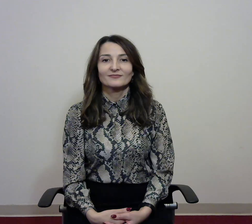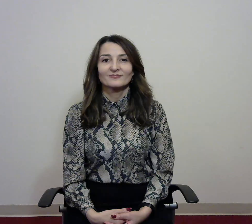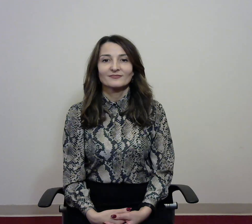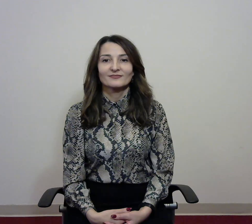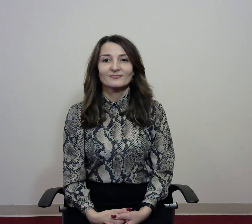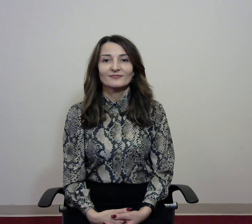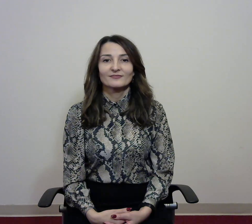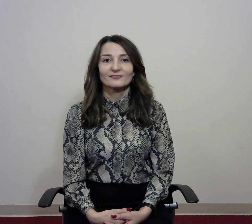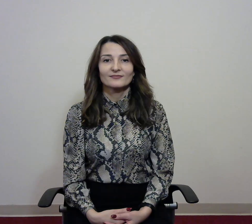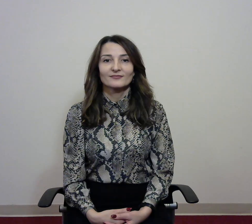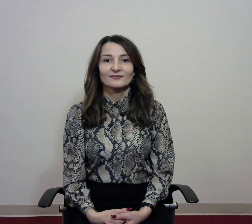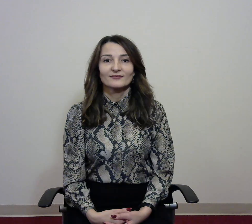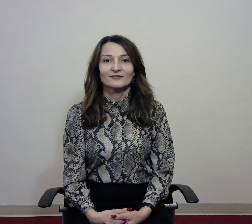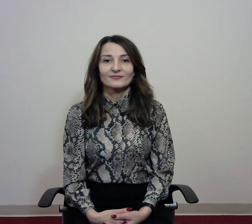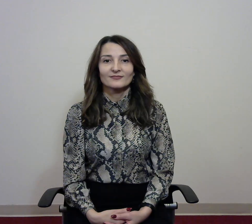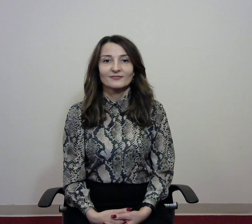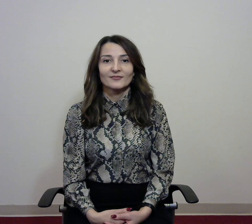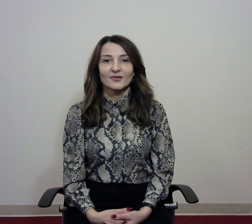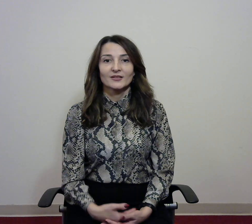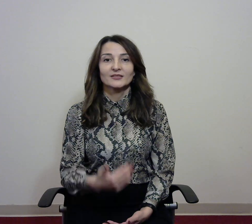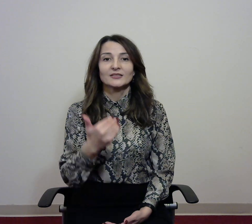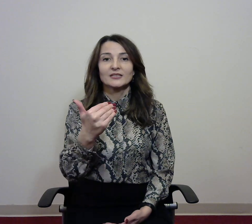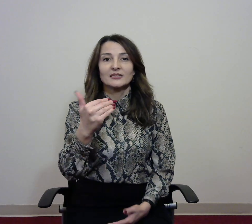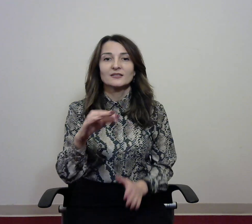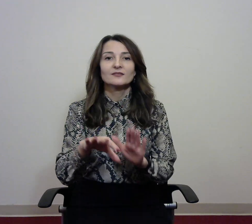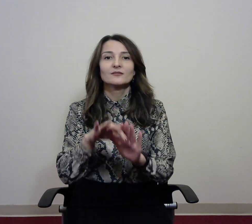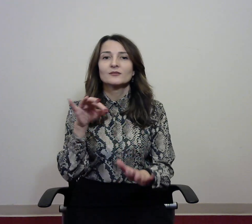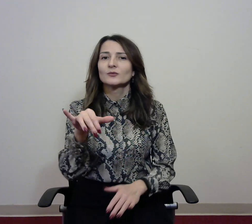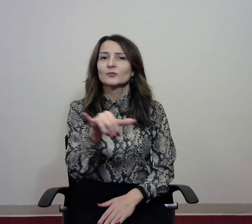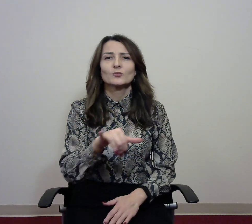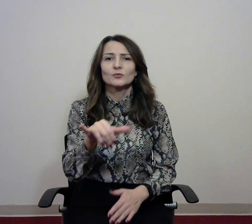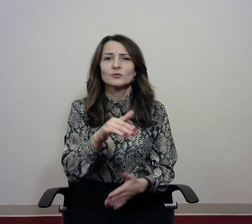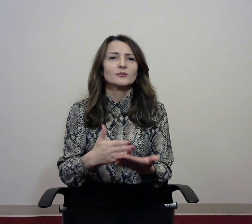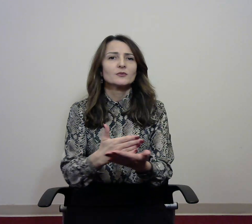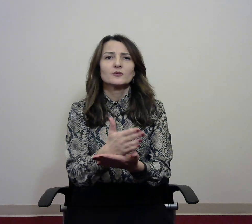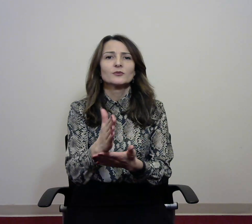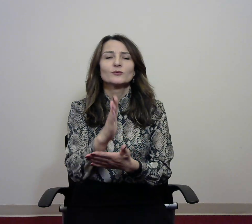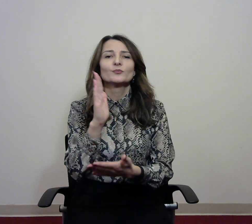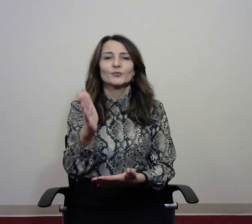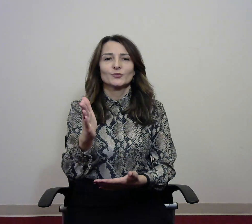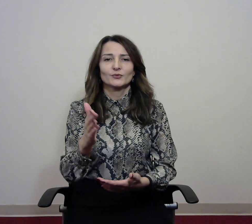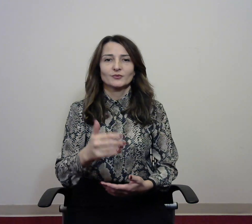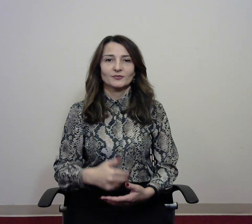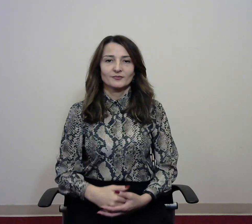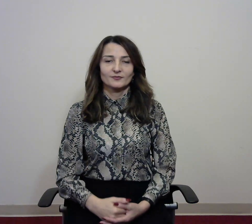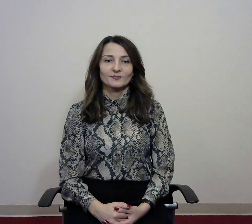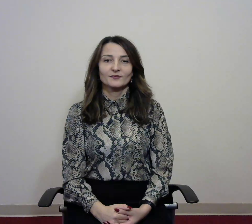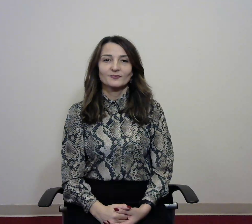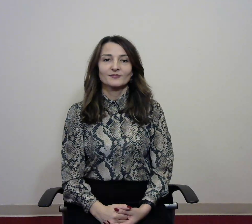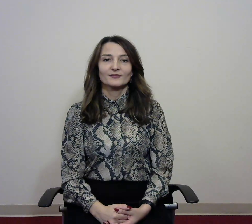Sizin seçiminiz hansı istiqamətdə olacaq?